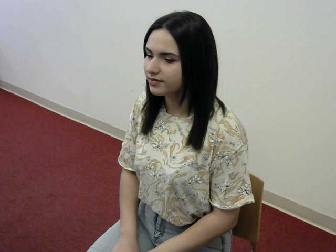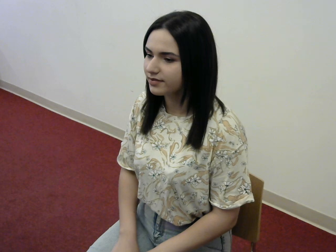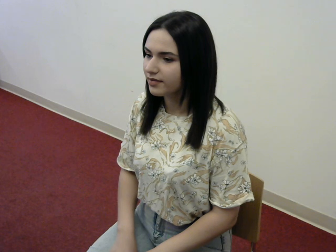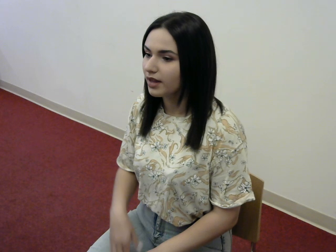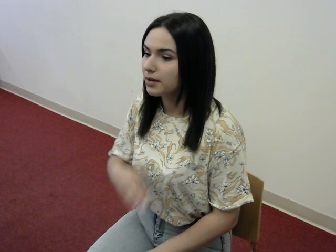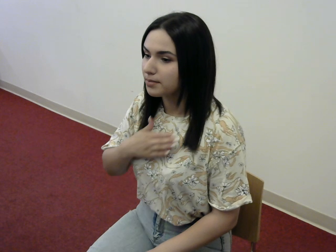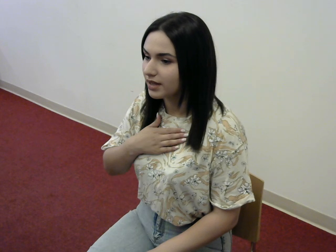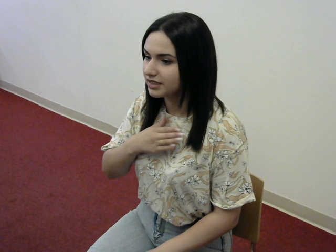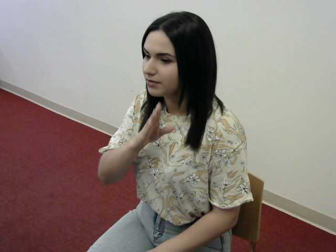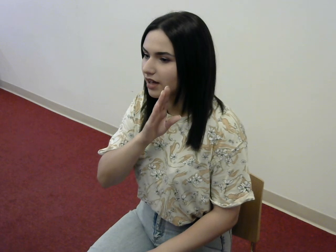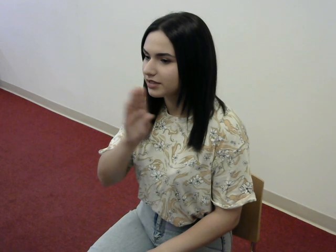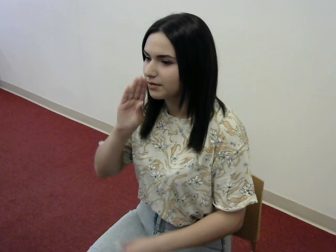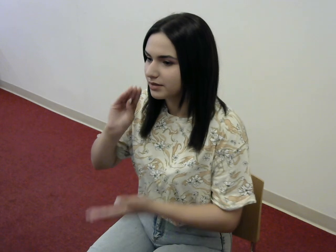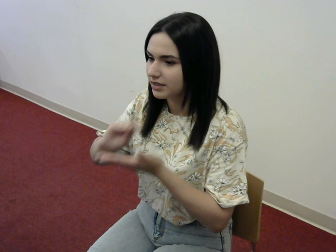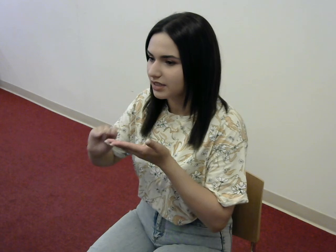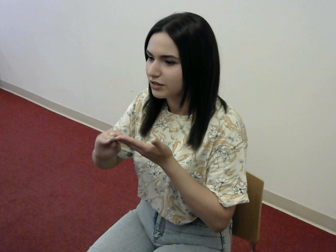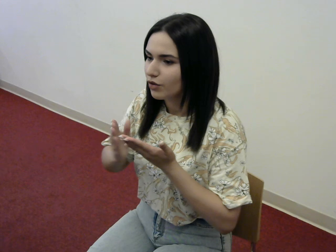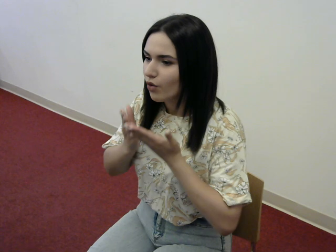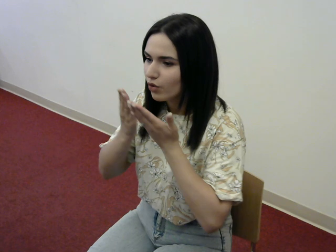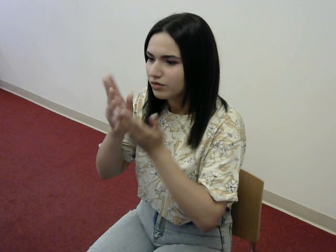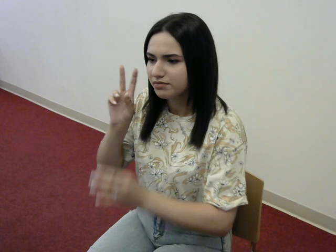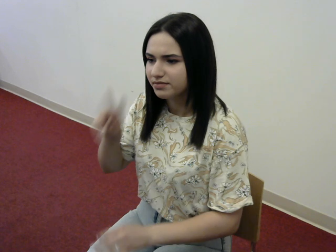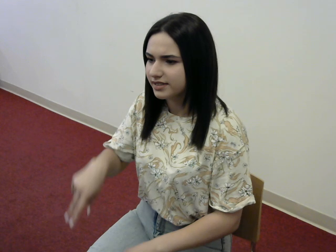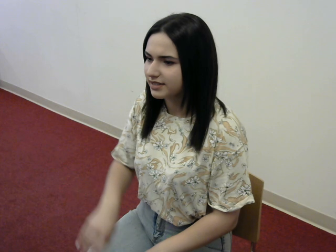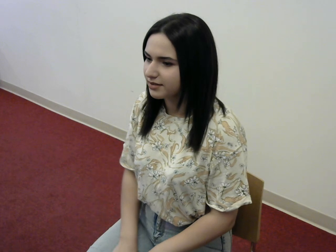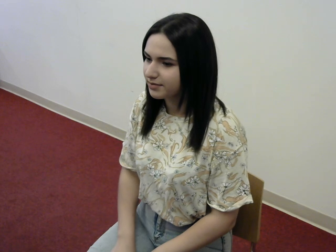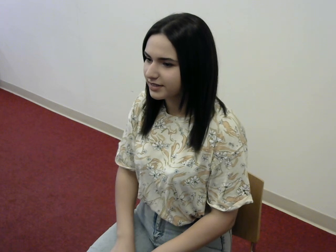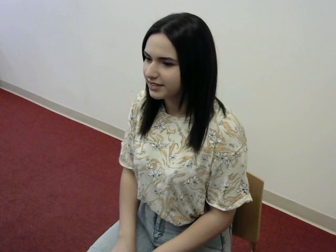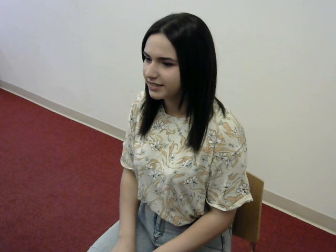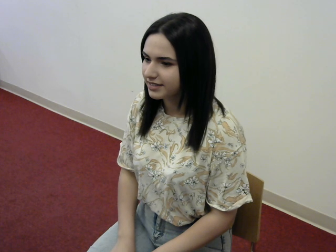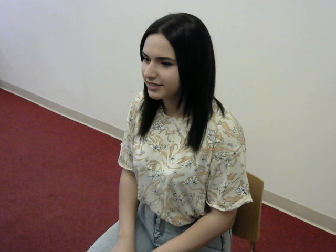Mənim anam yazıb-oxuya bilmir